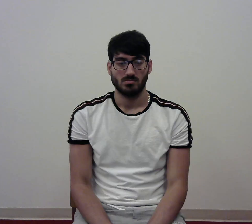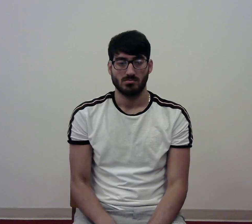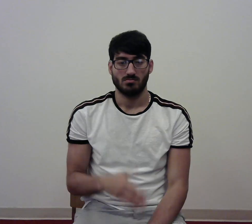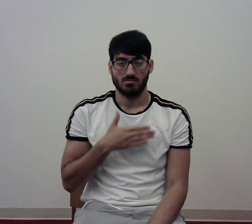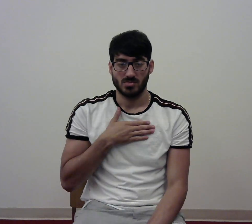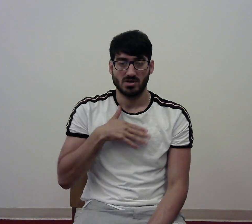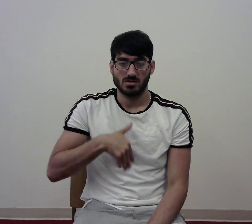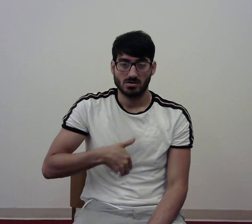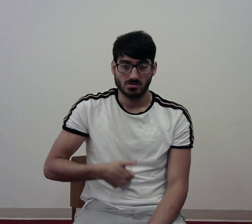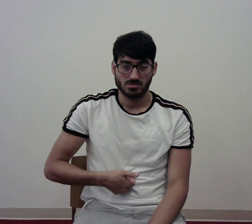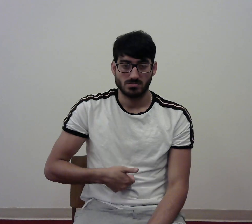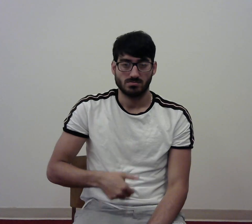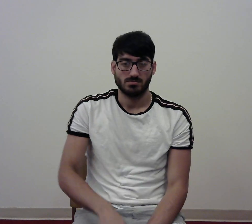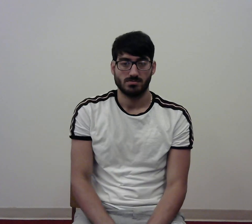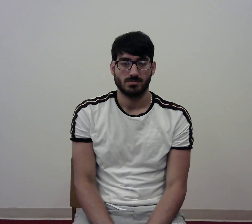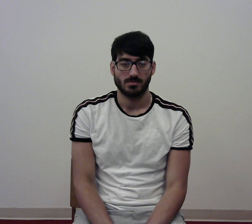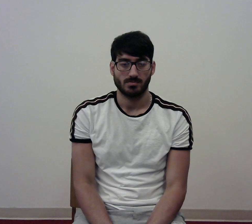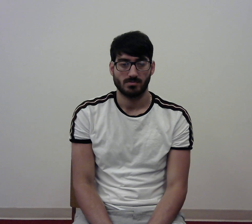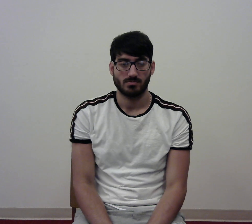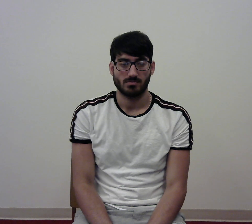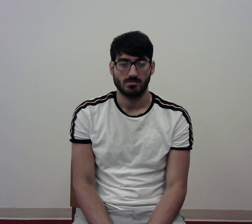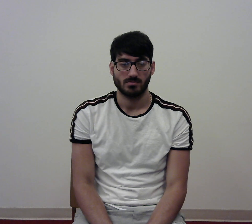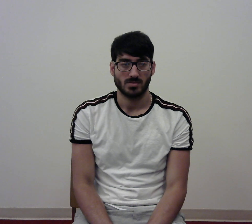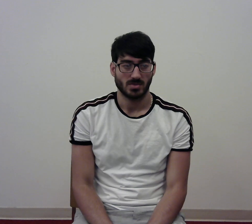Mən acam